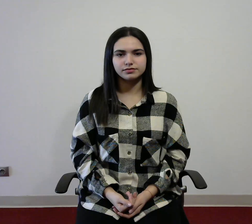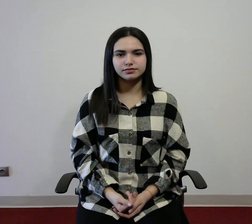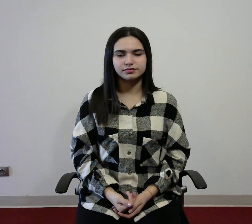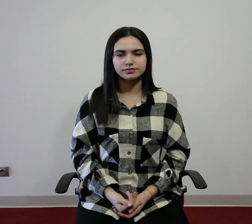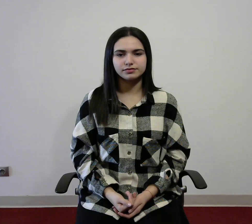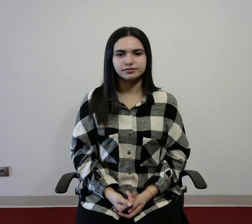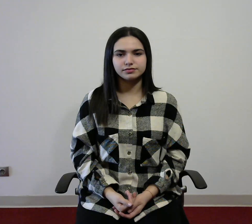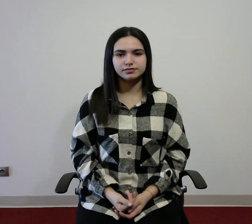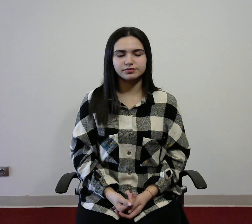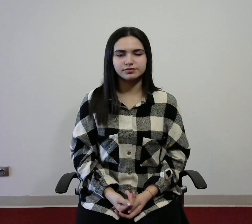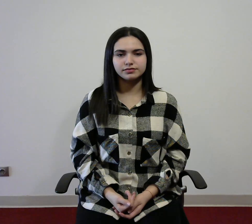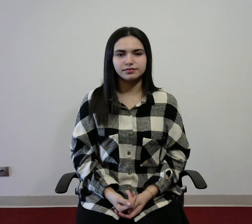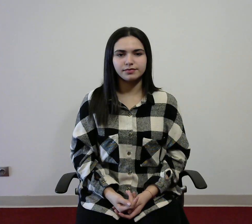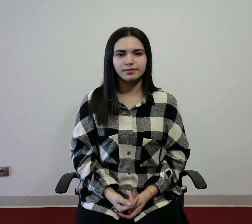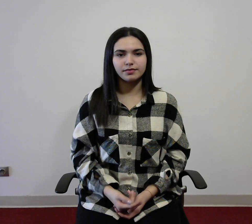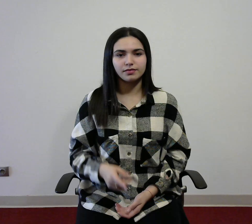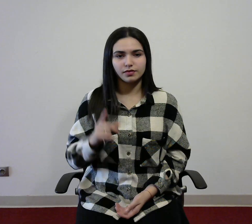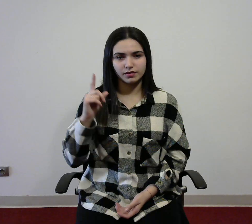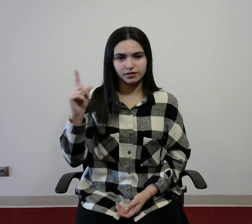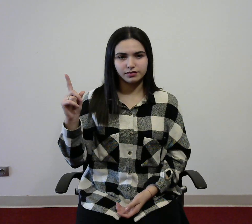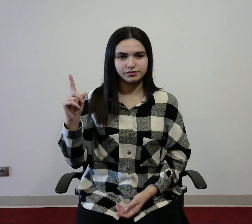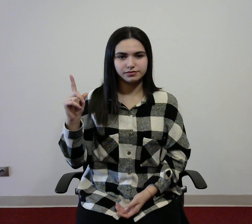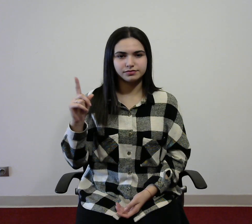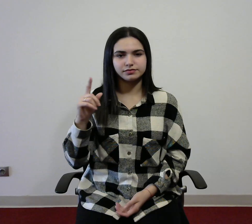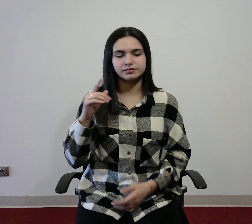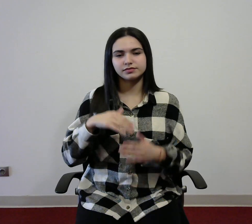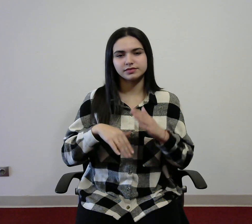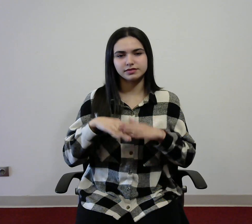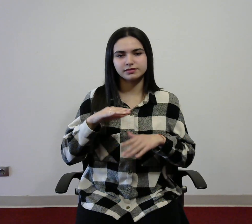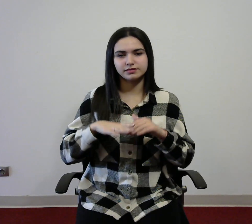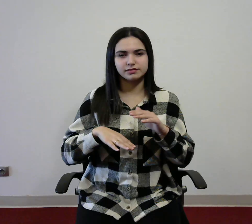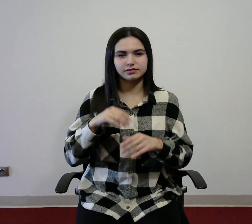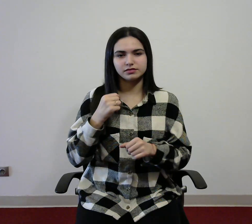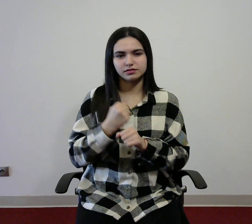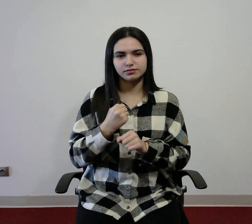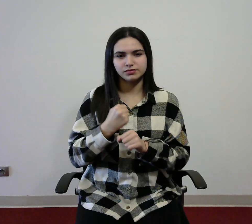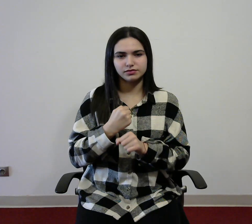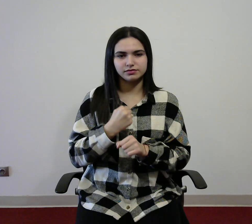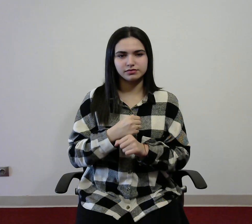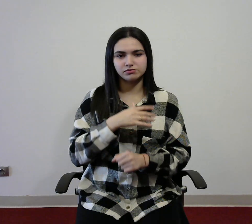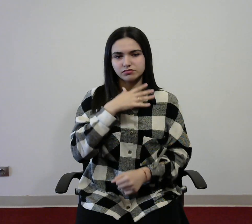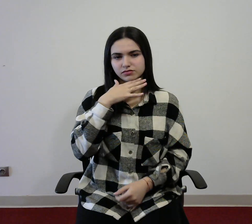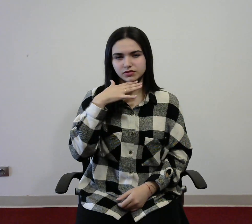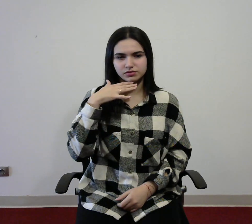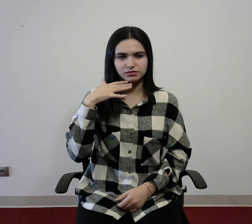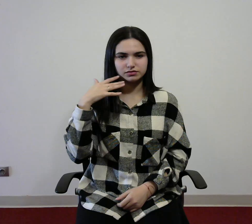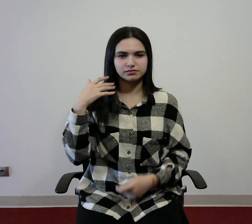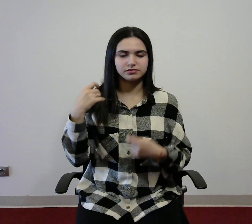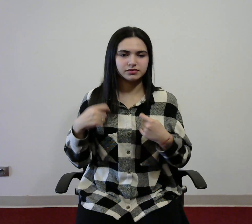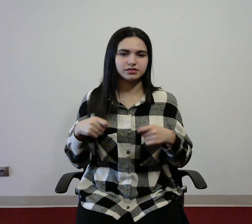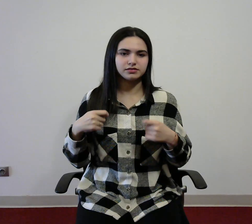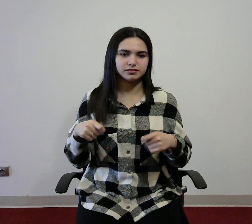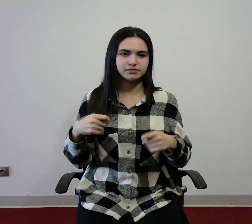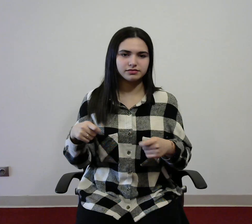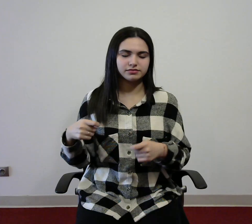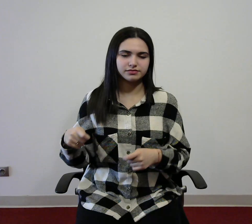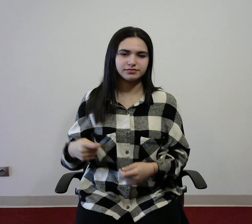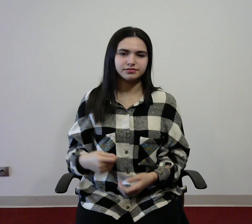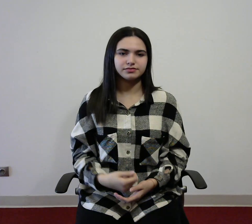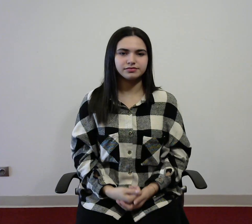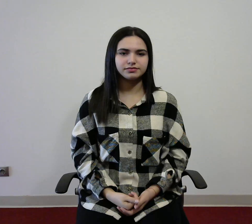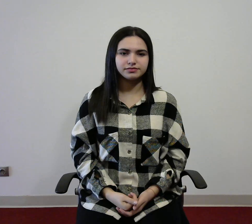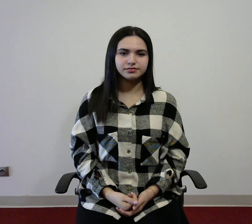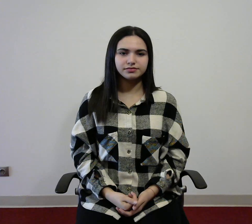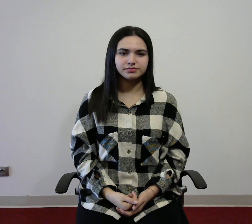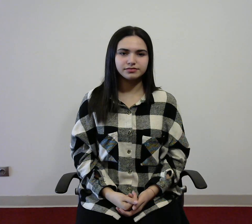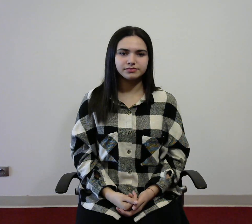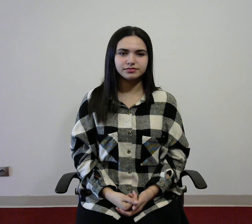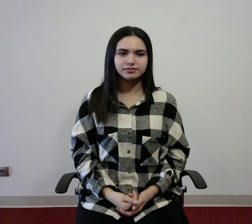Onun əl işləri çox satılır